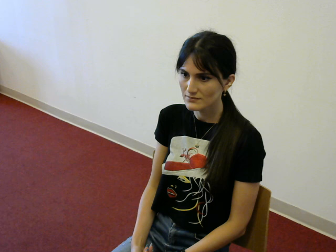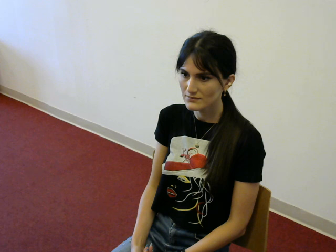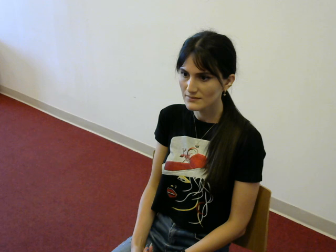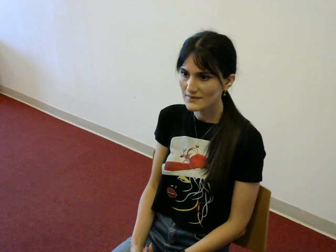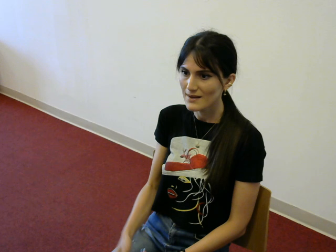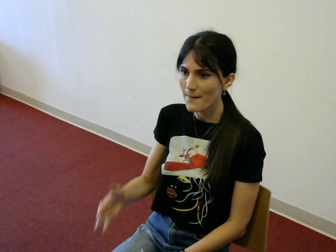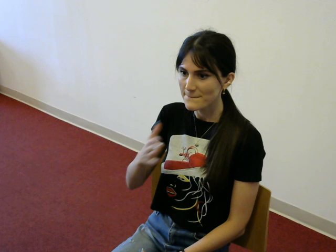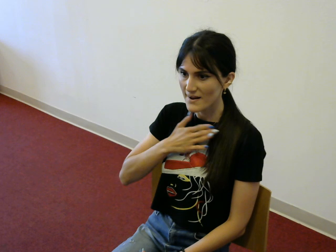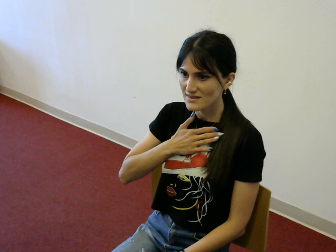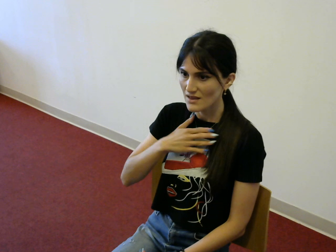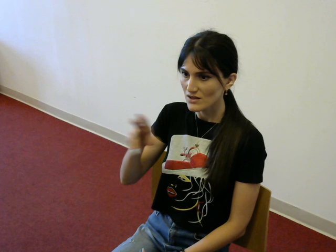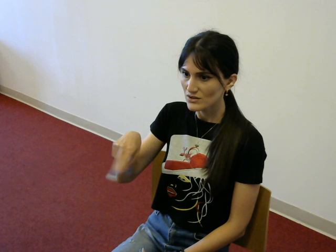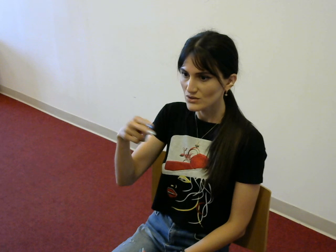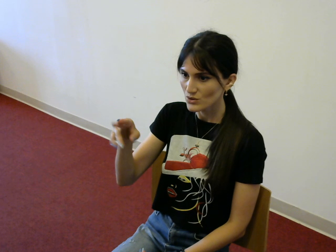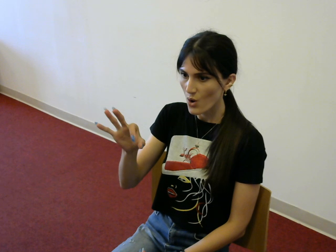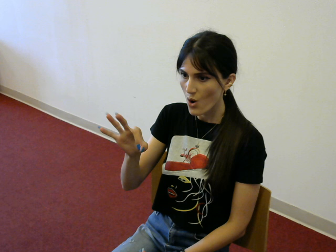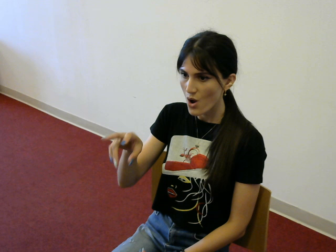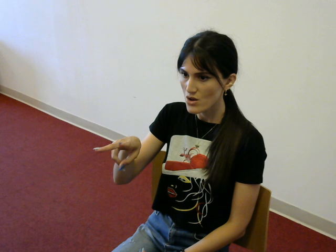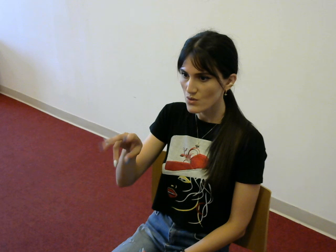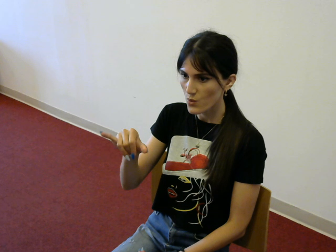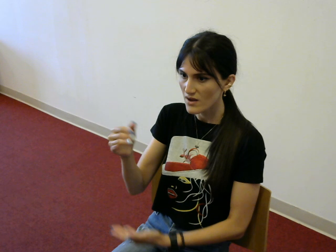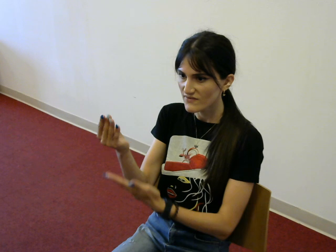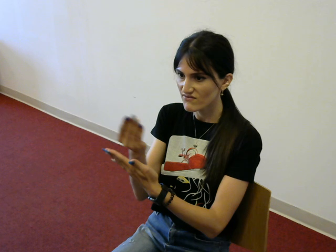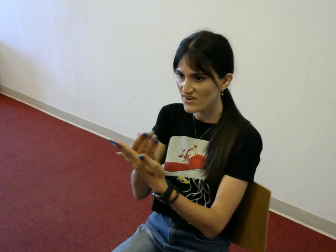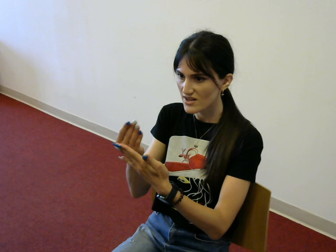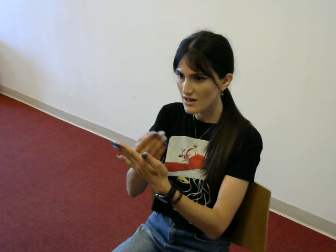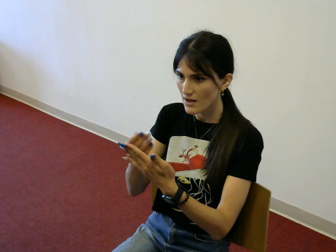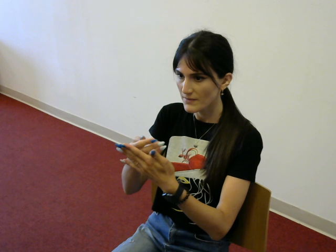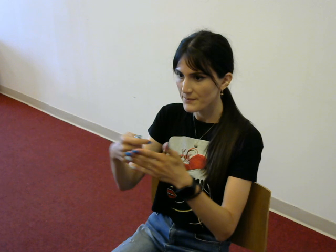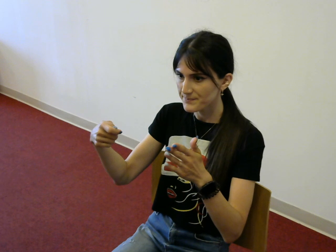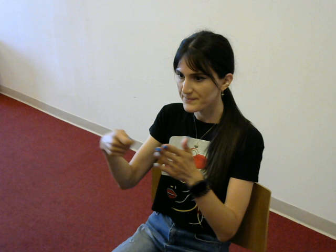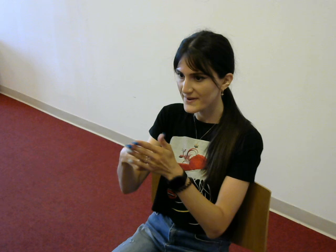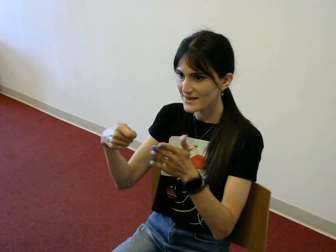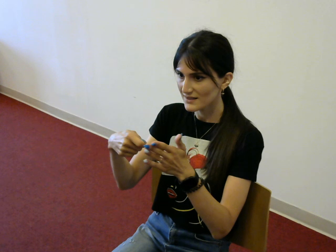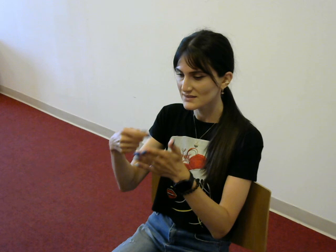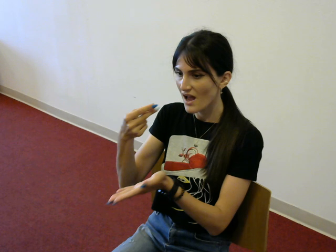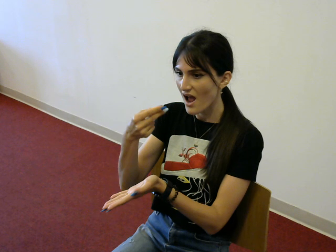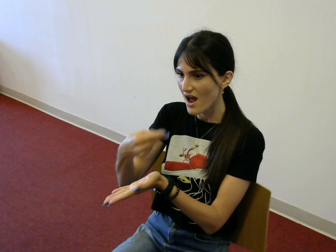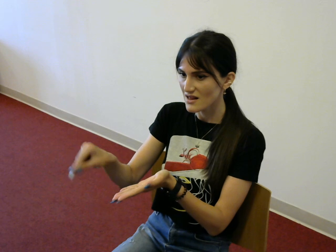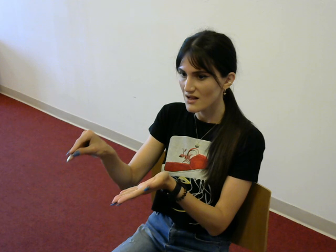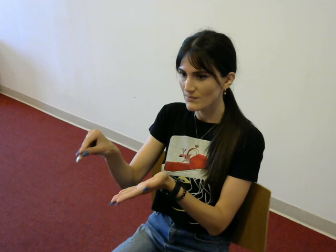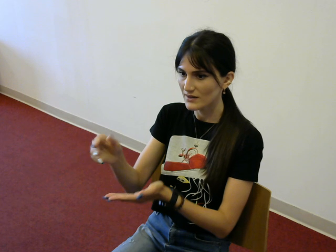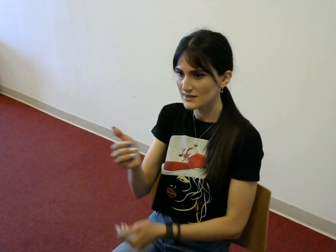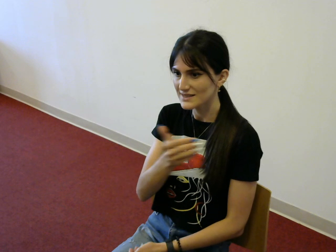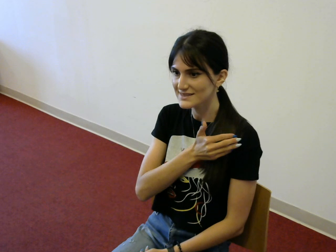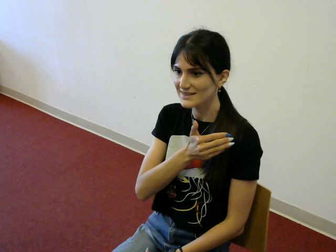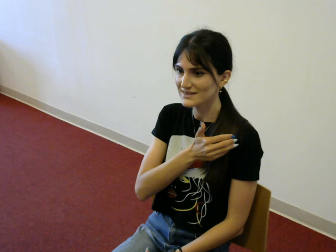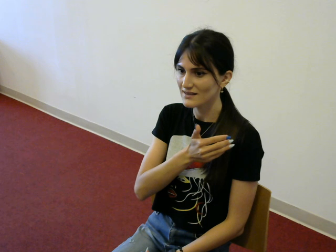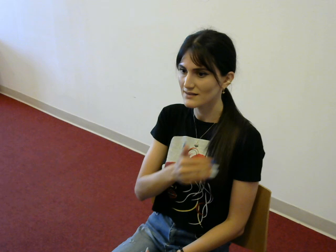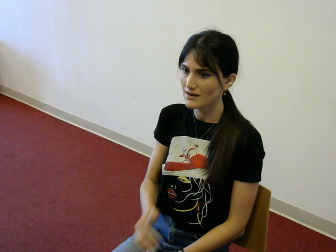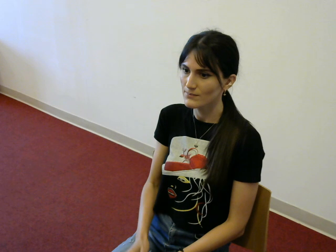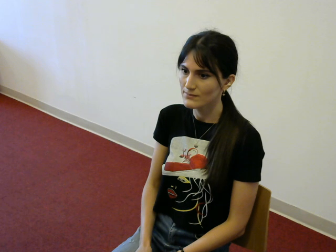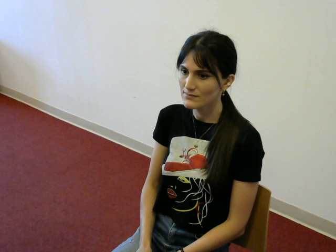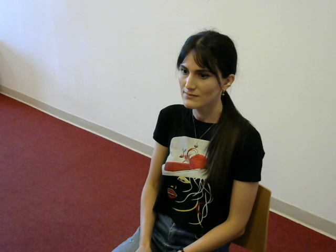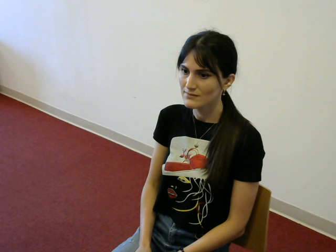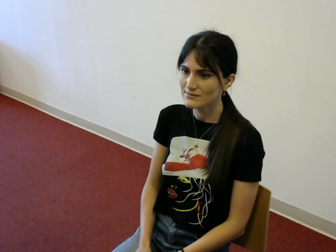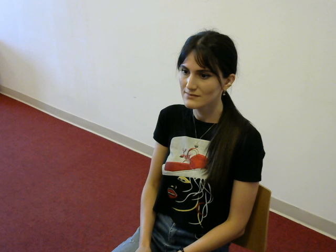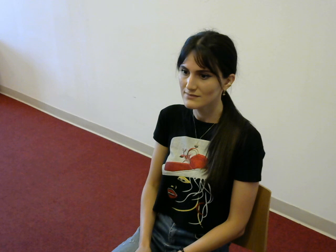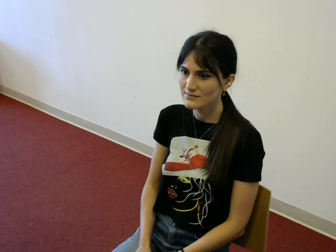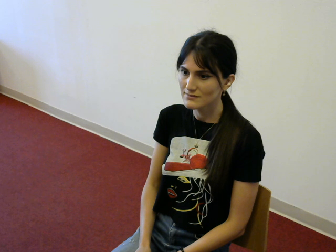Mən "Dolu" filminə bilet almaq istəyirəm